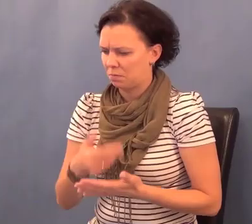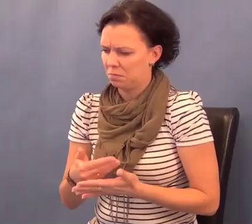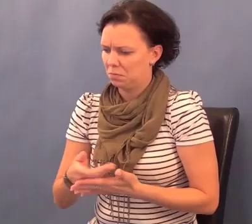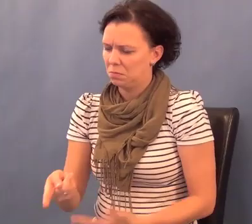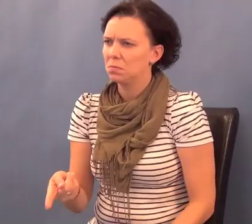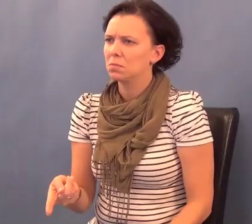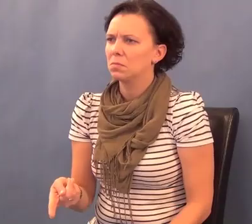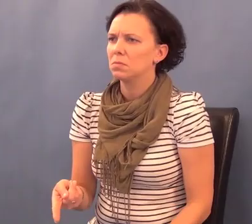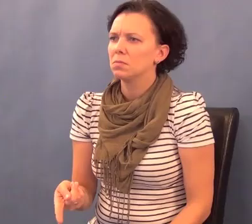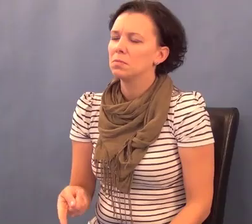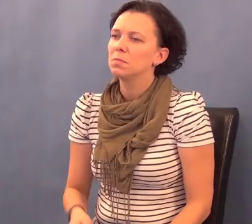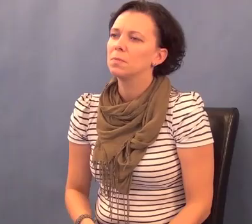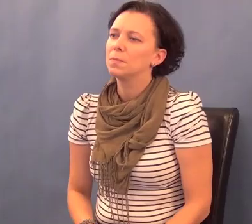Po co to?